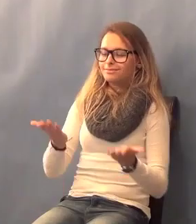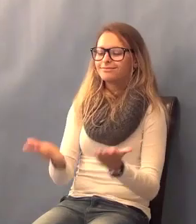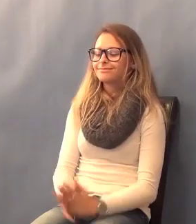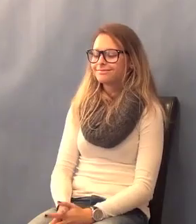No!